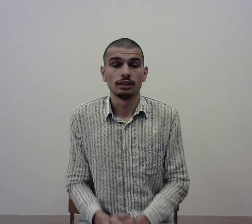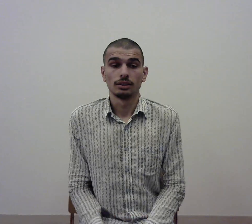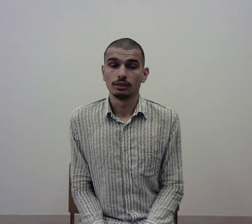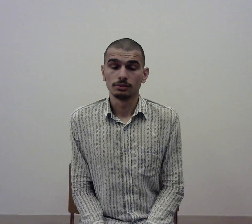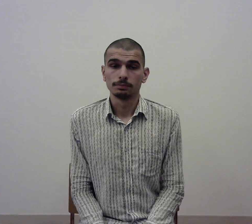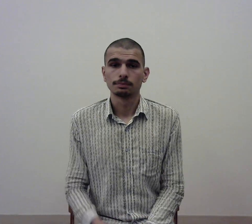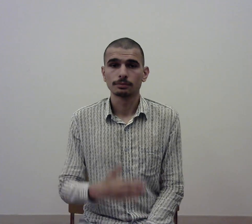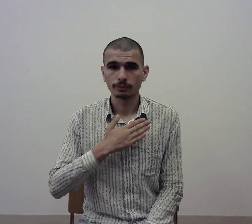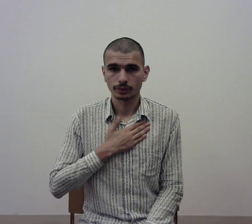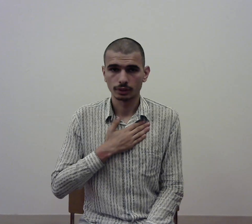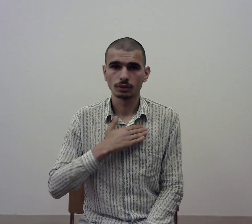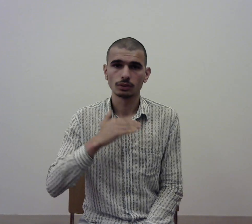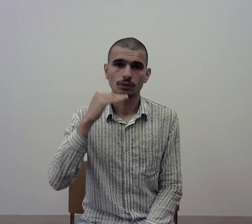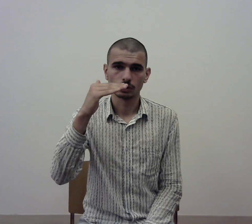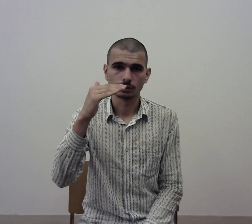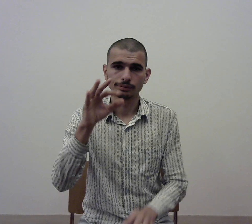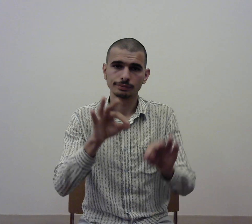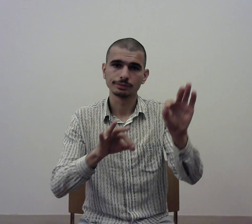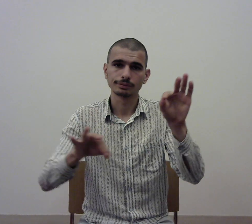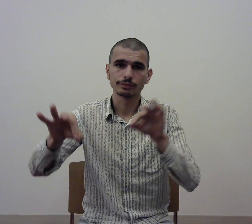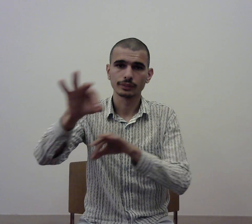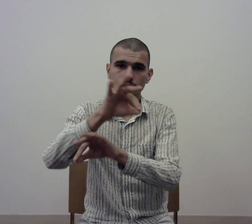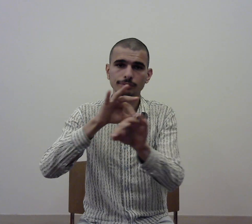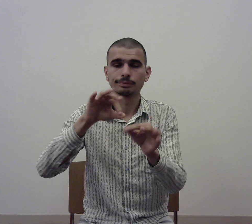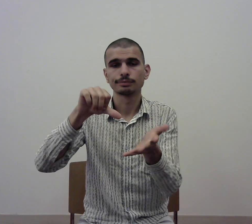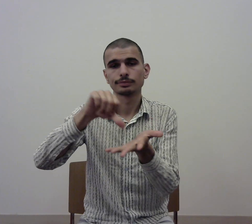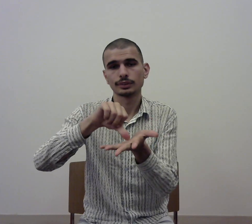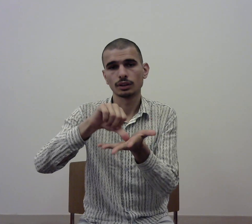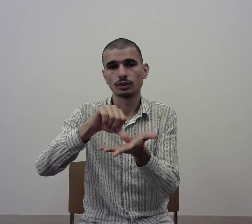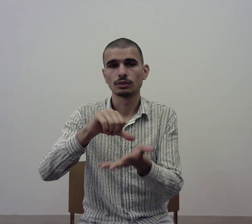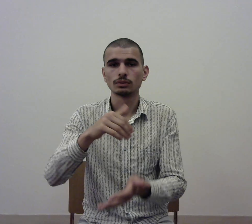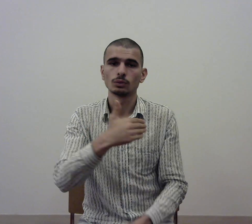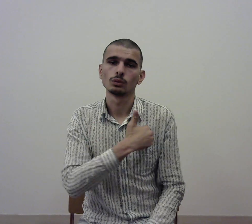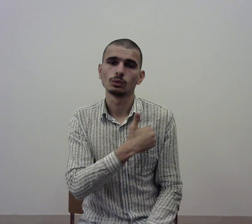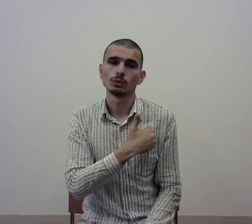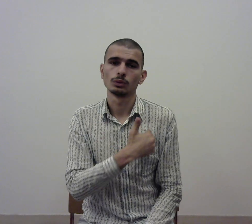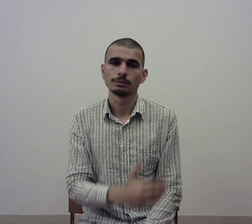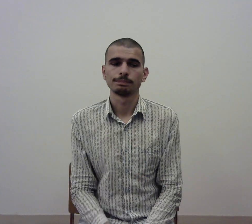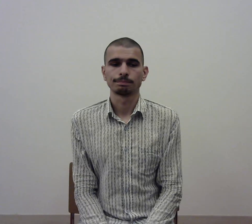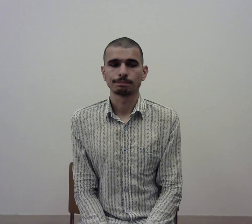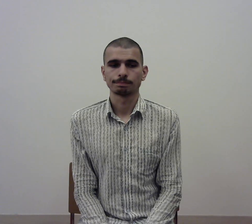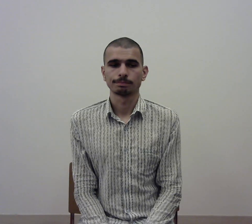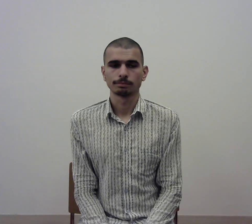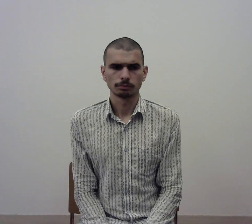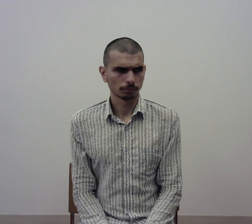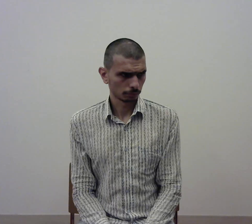Mən sizin layihədə iştirak etmək istərdim